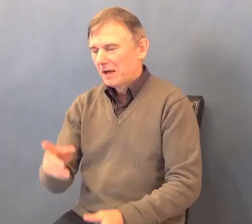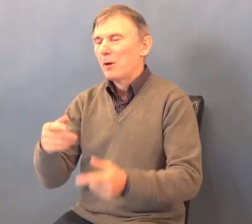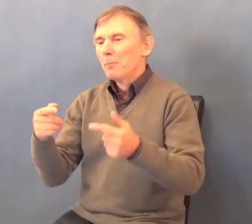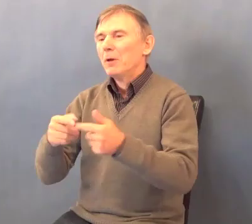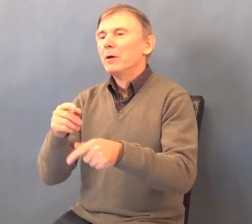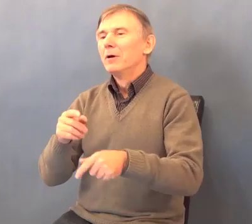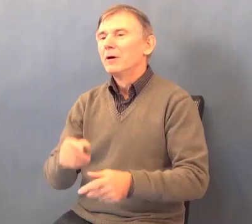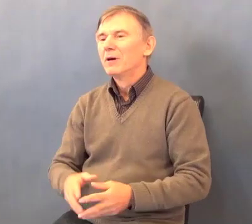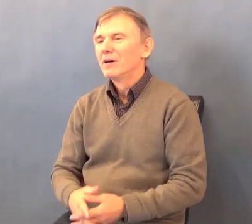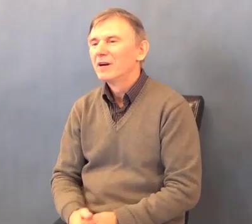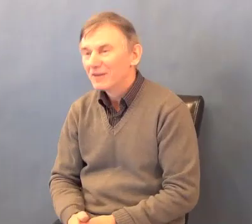To pasuje.